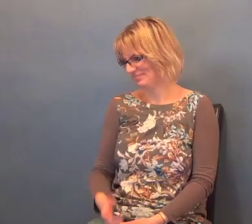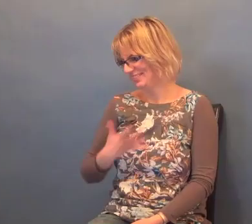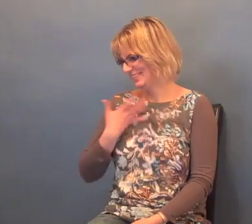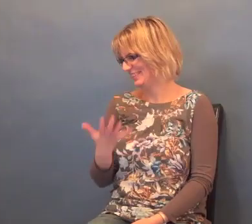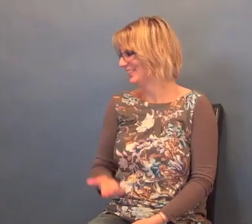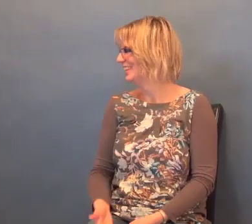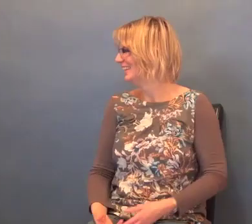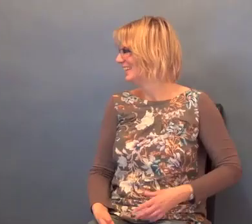Dziwne.